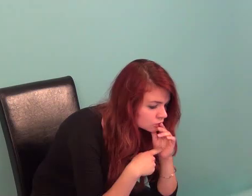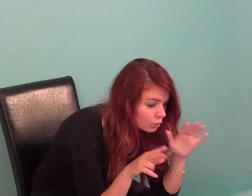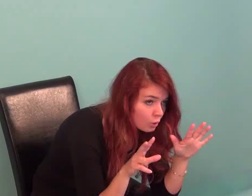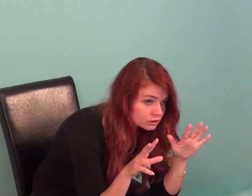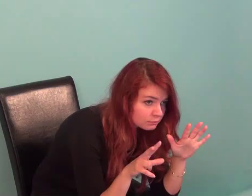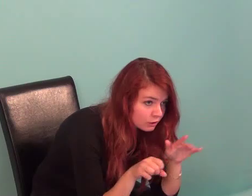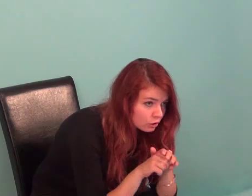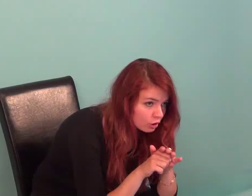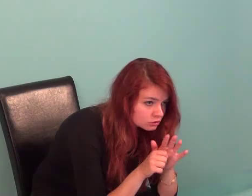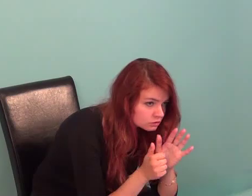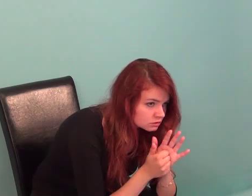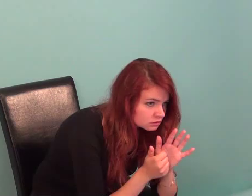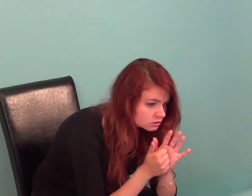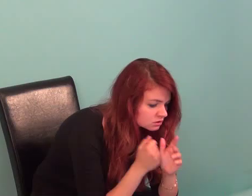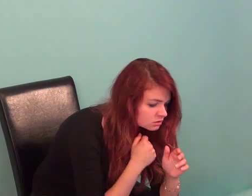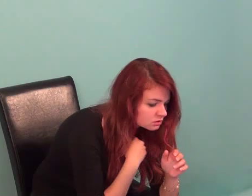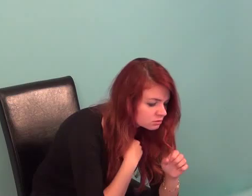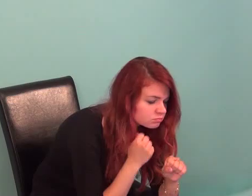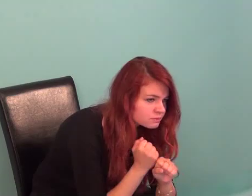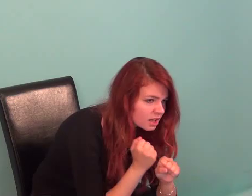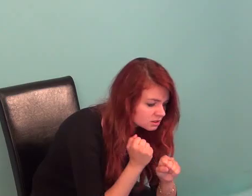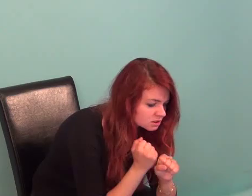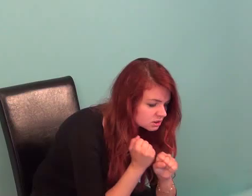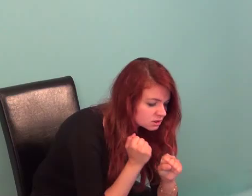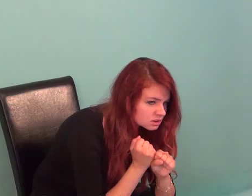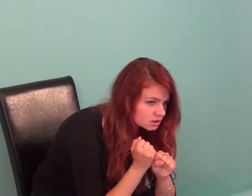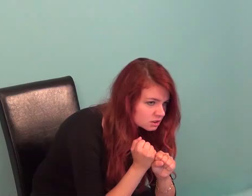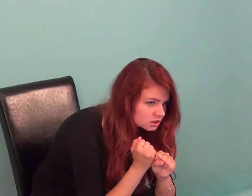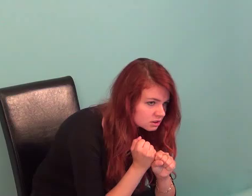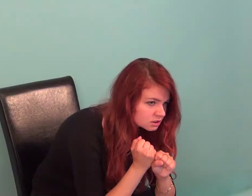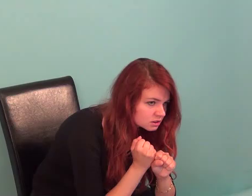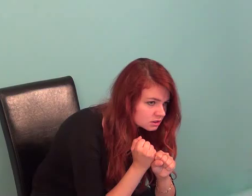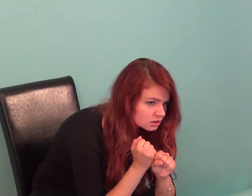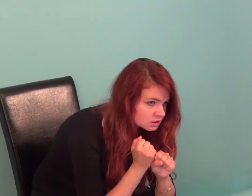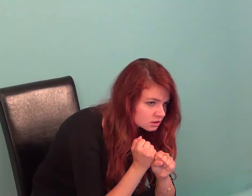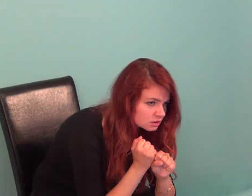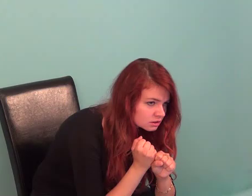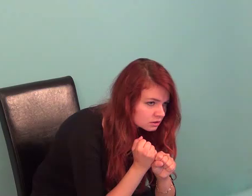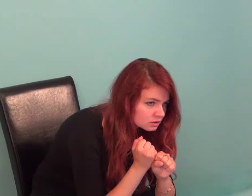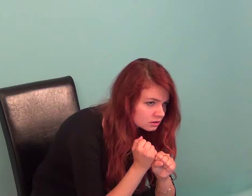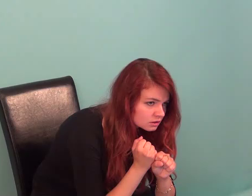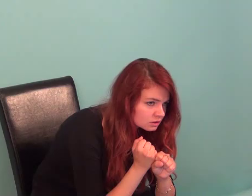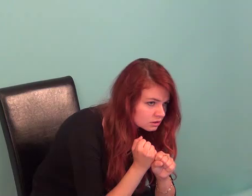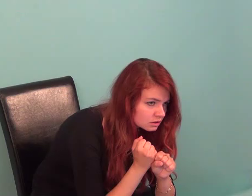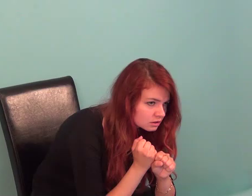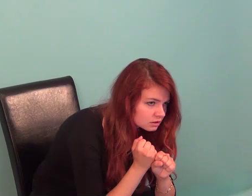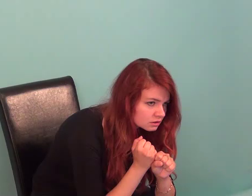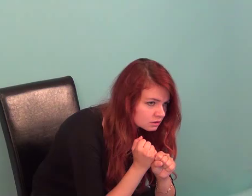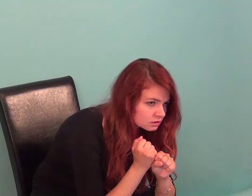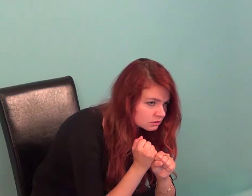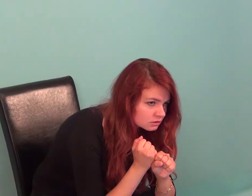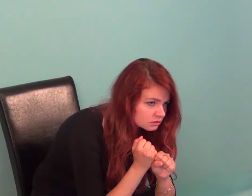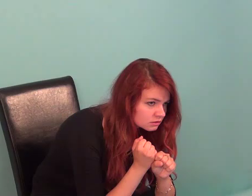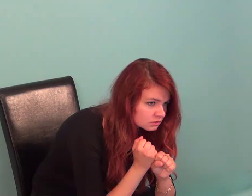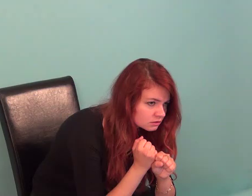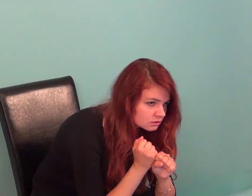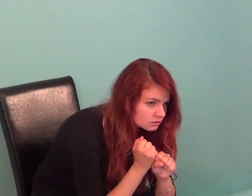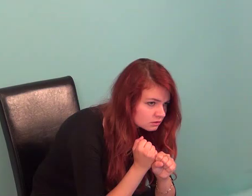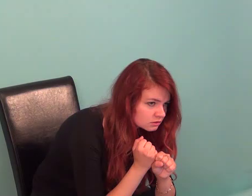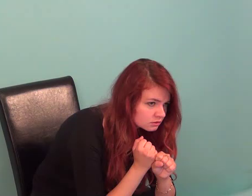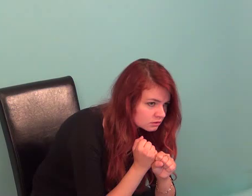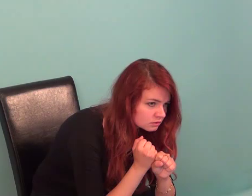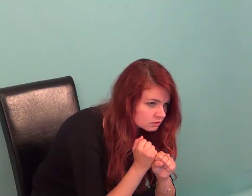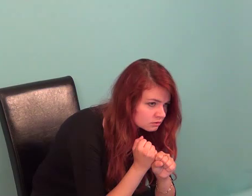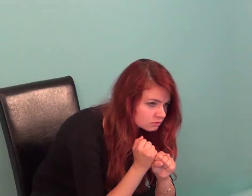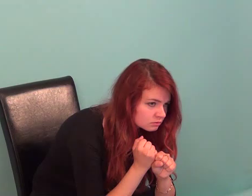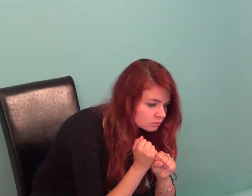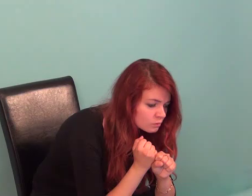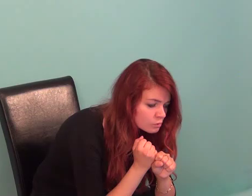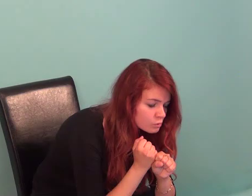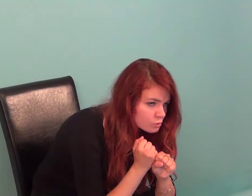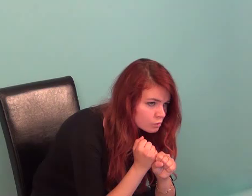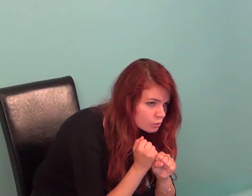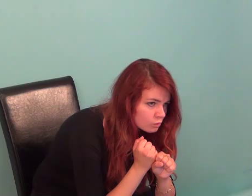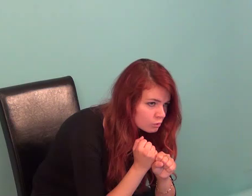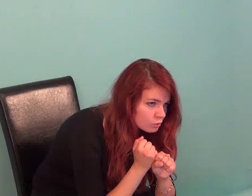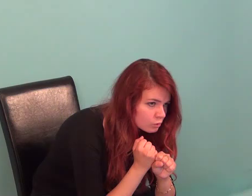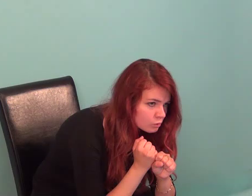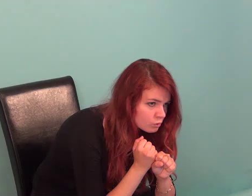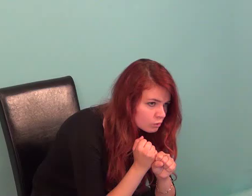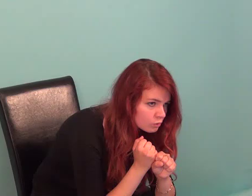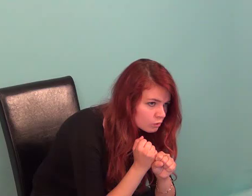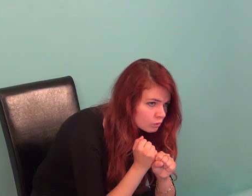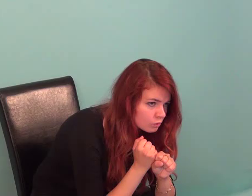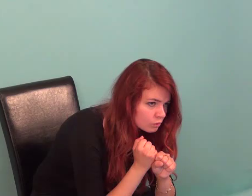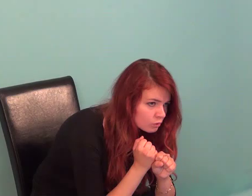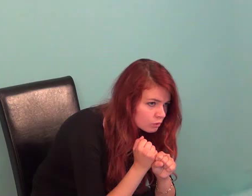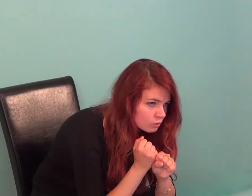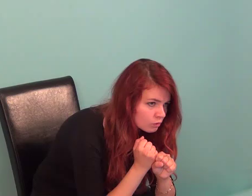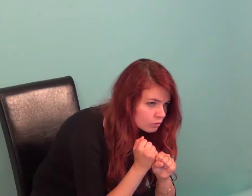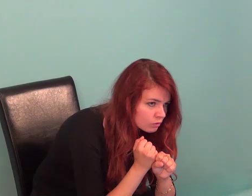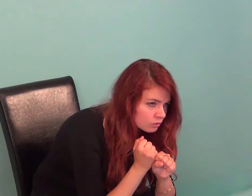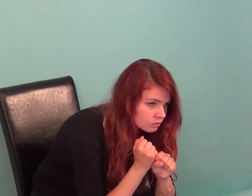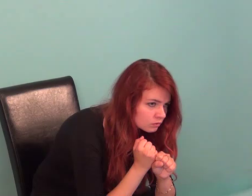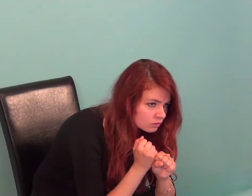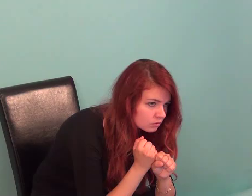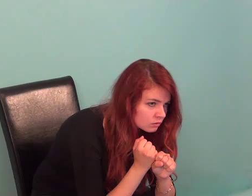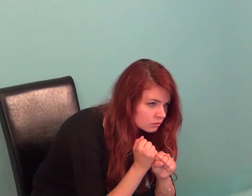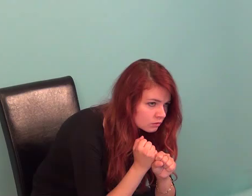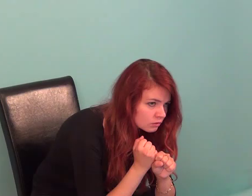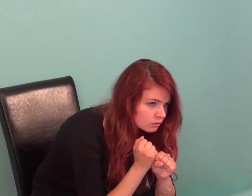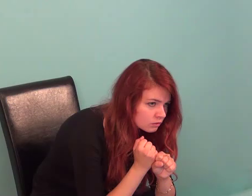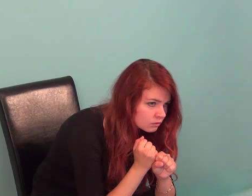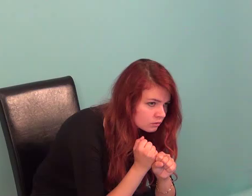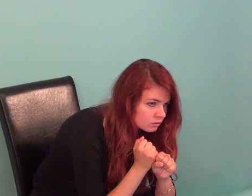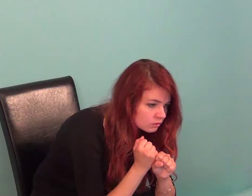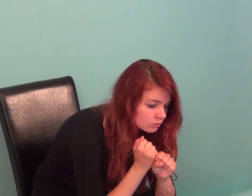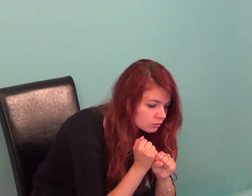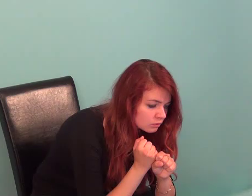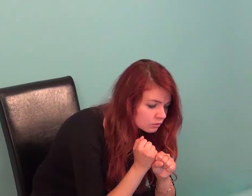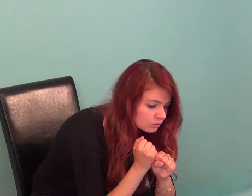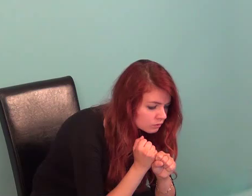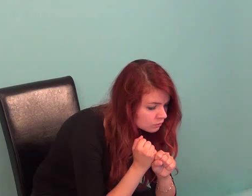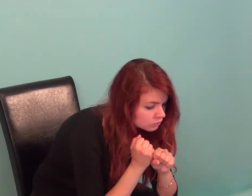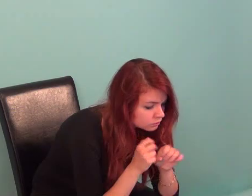Ja pracuję od ósmej do szesnastej.